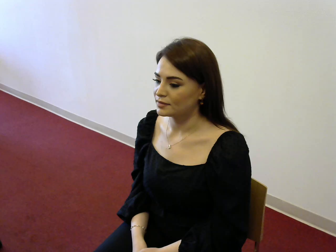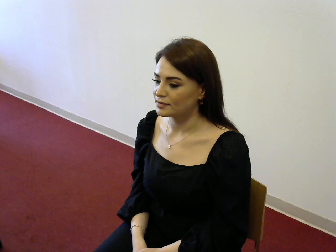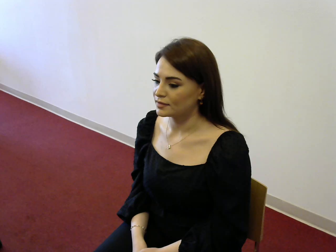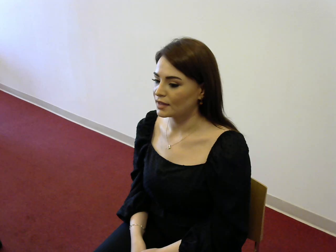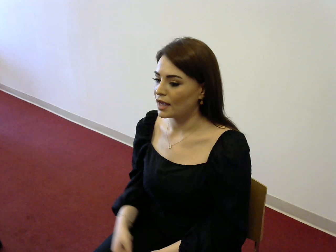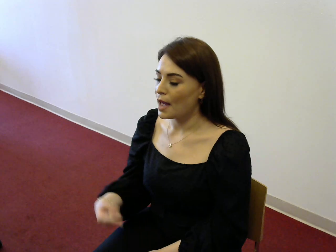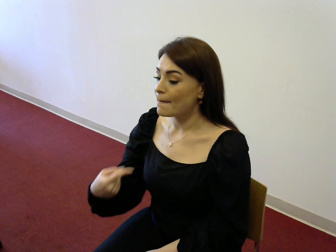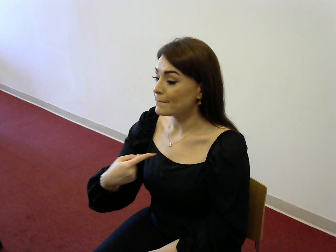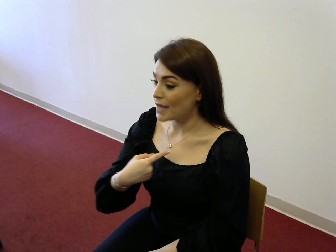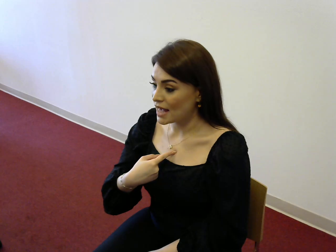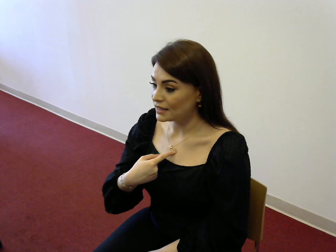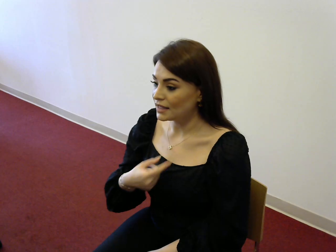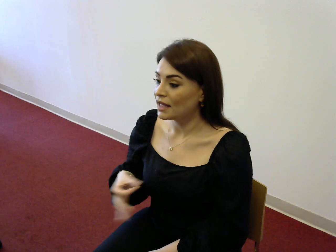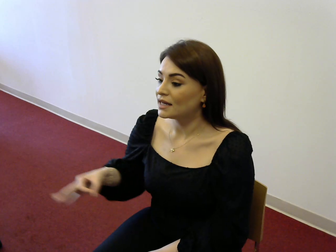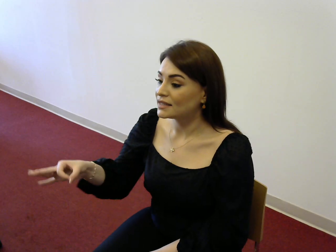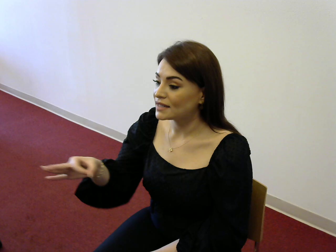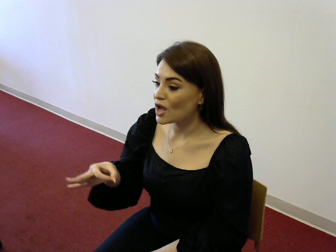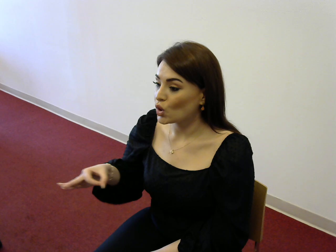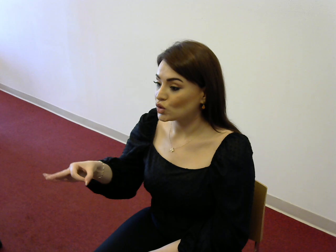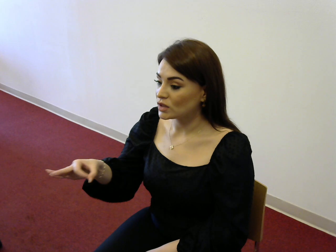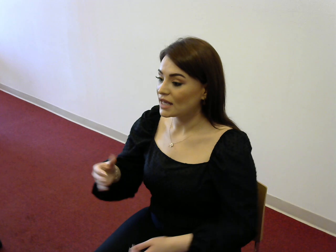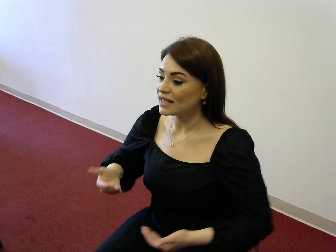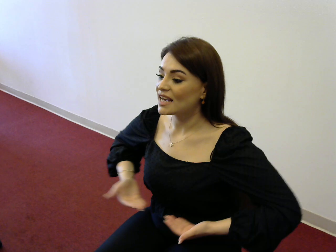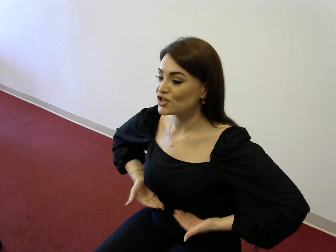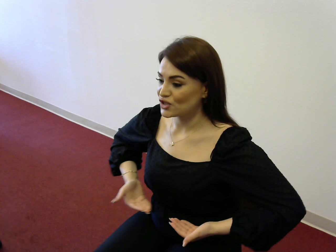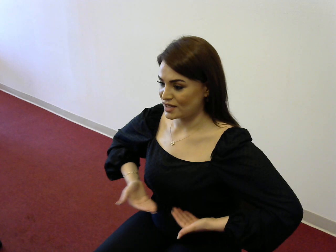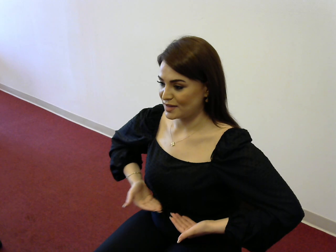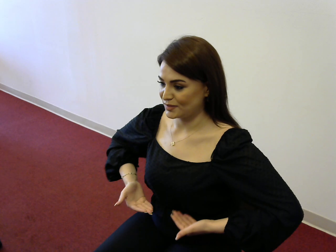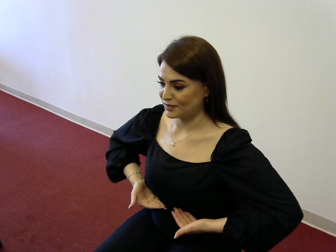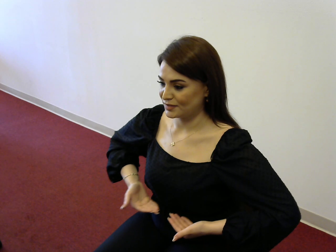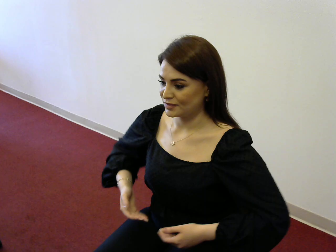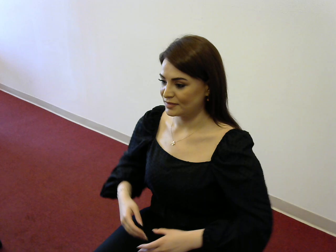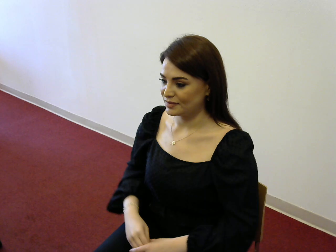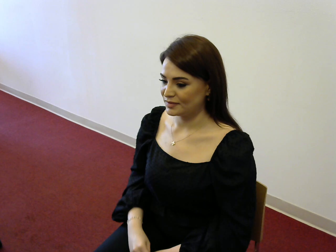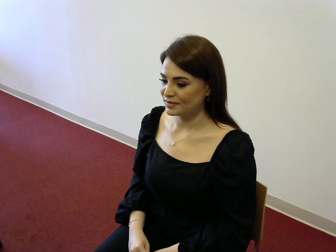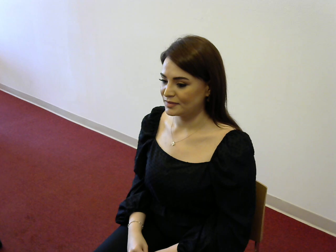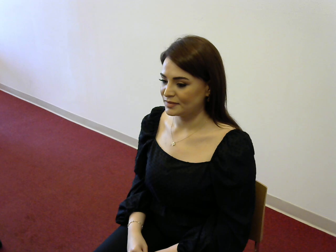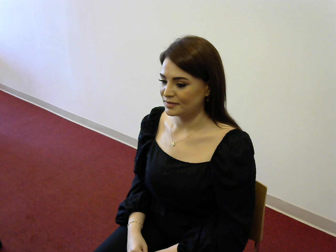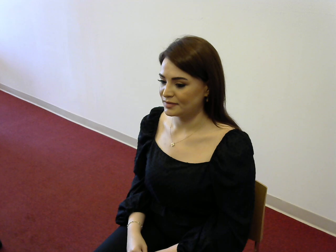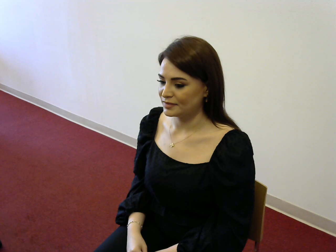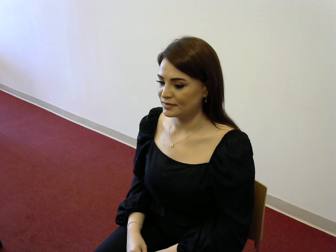Mən rayonda yaşayıram